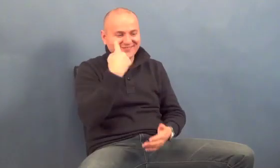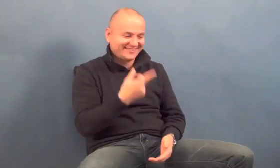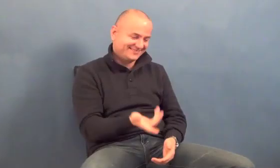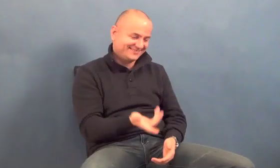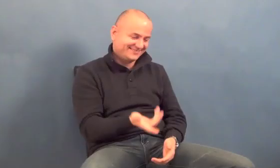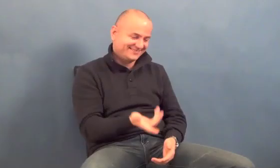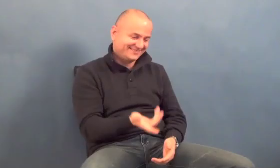Bez twarzy.